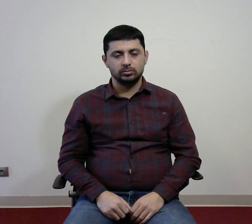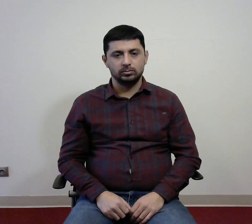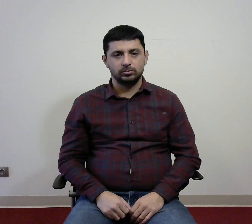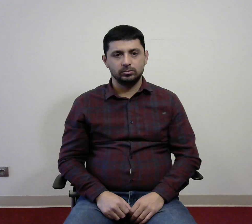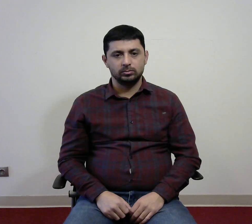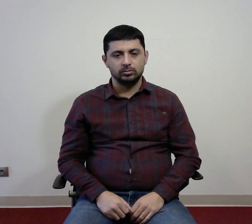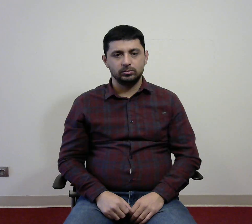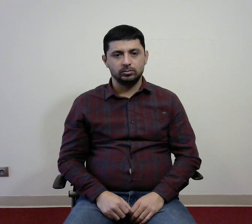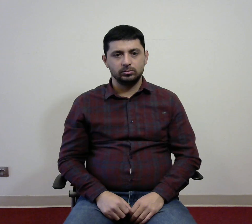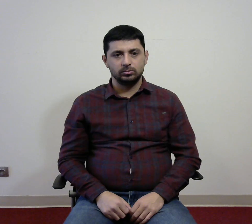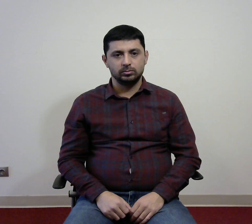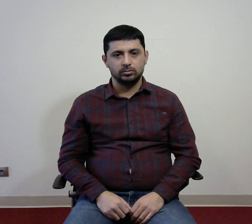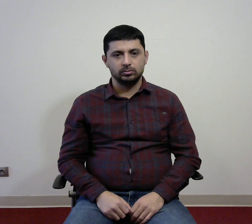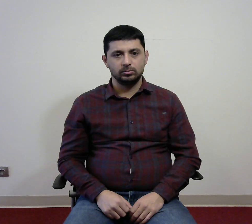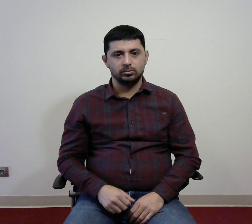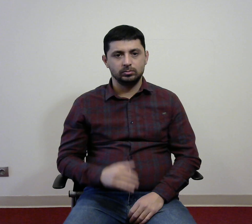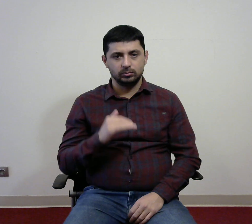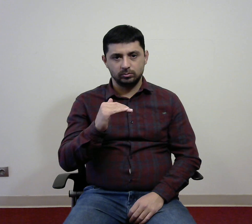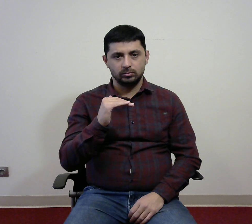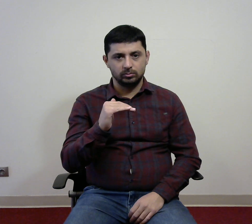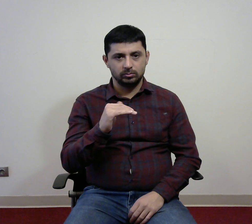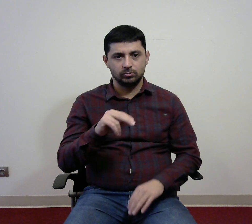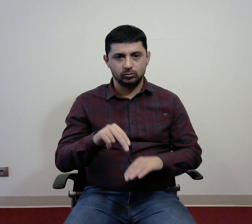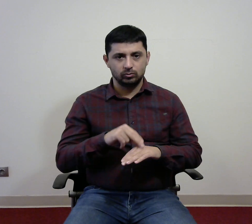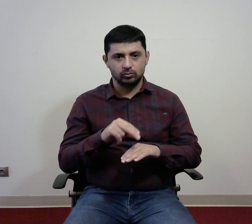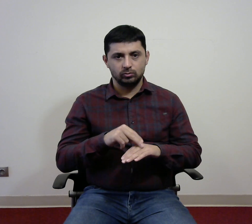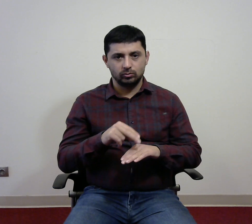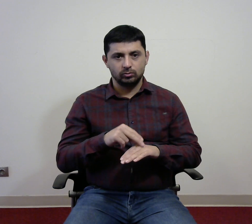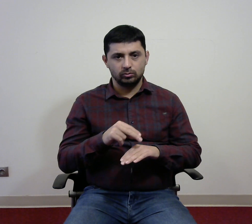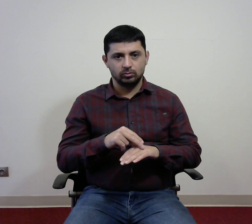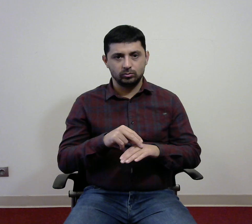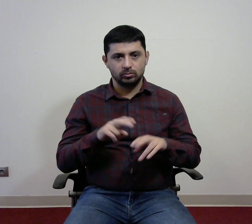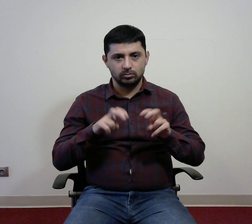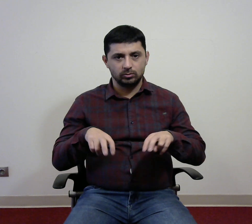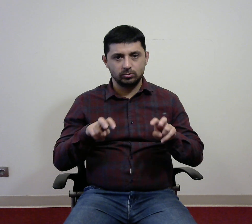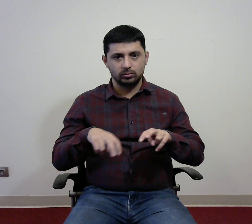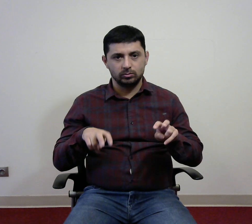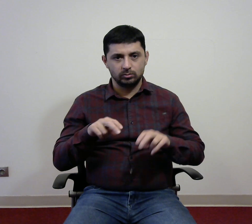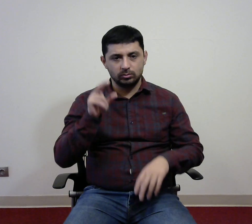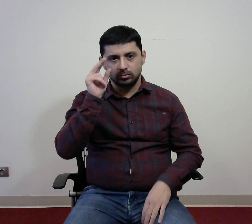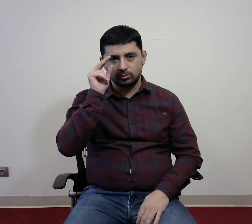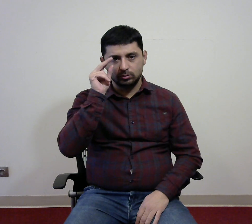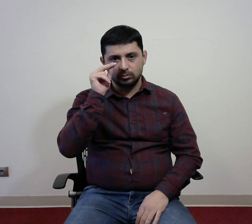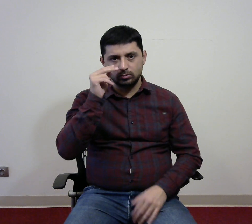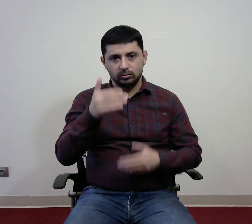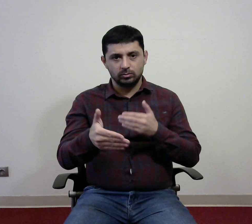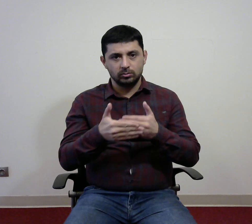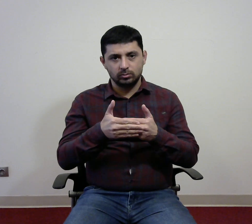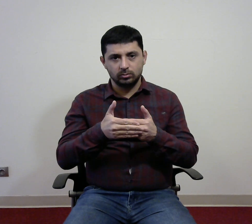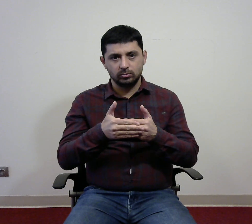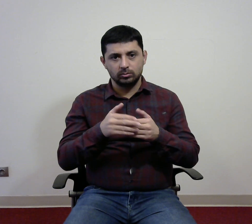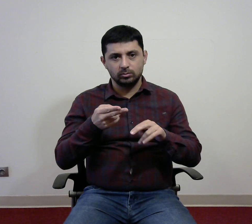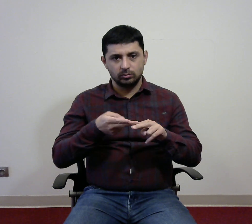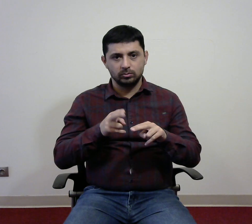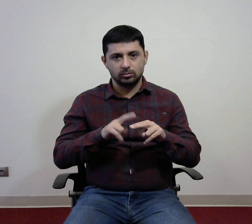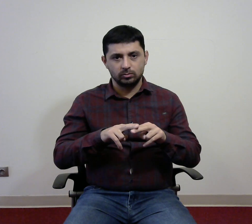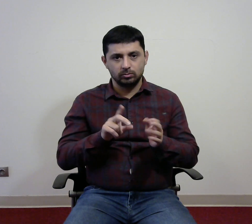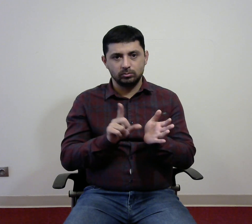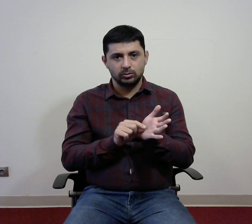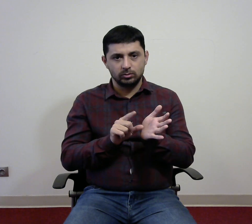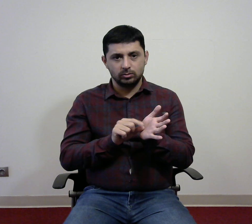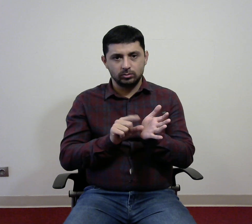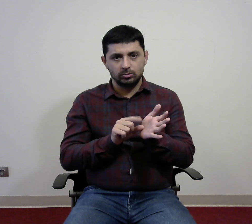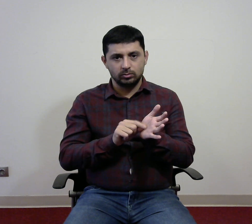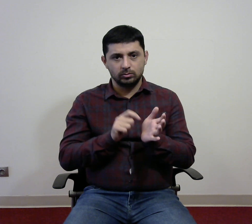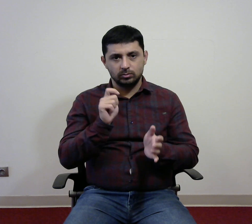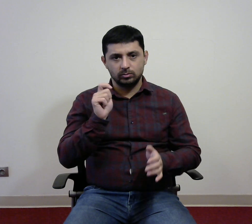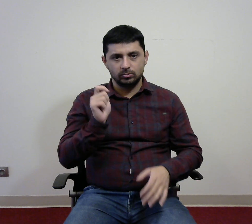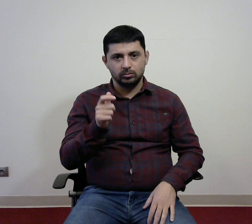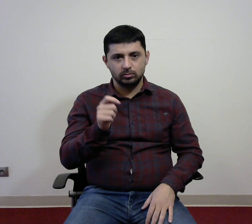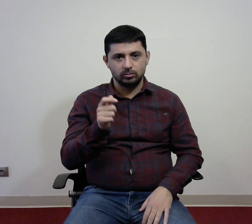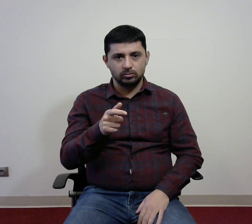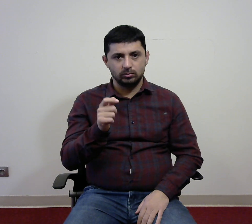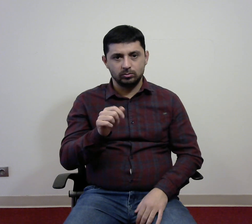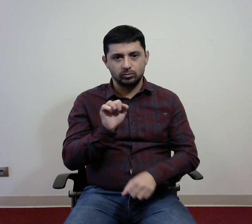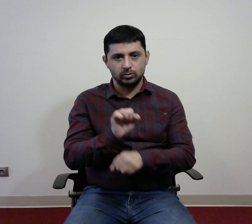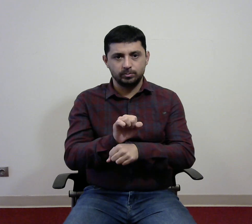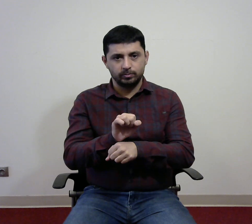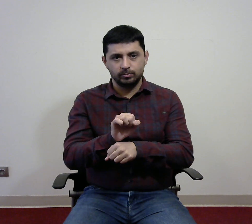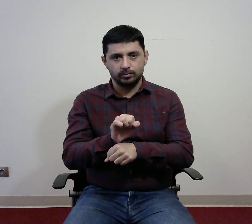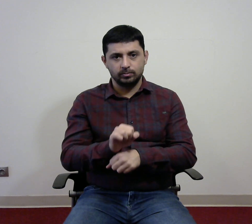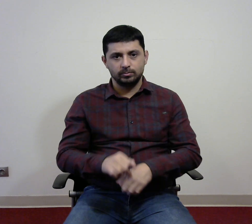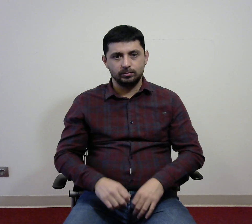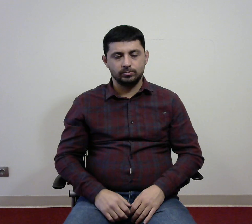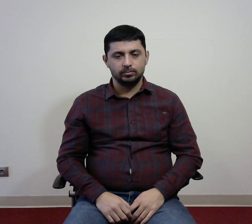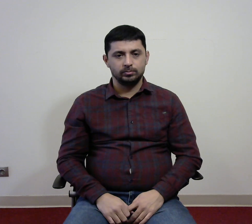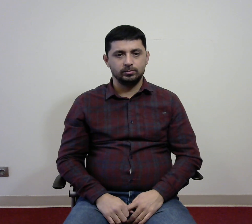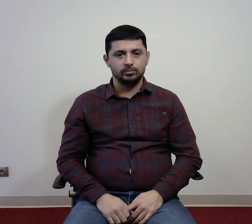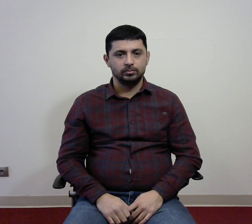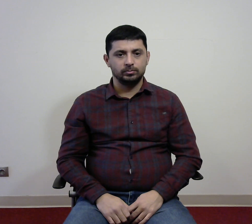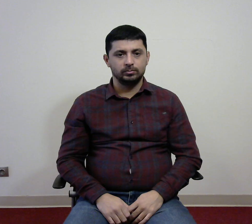Sizin həyat yoldaşınızın müayinə tarixi çatdığı üçün pensiya ödənişi dayanıb